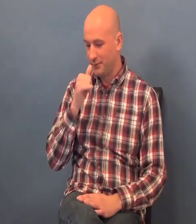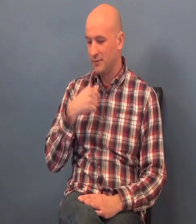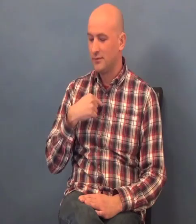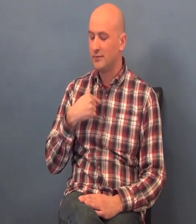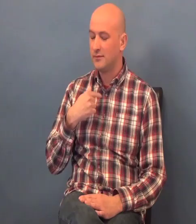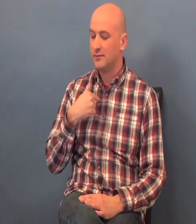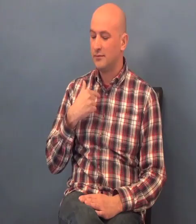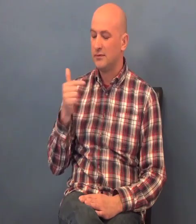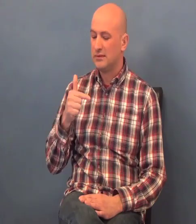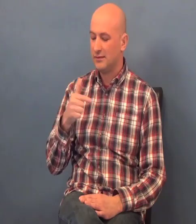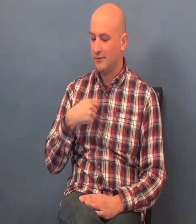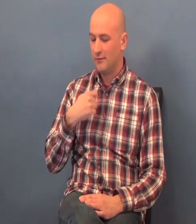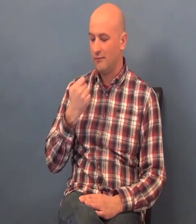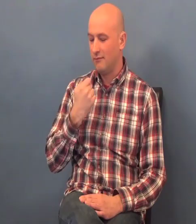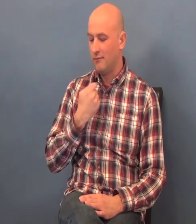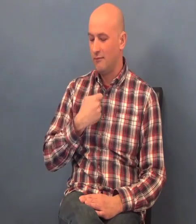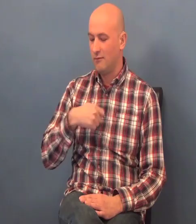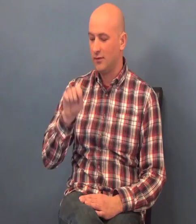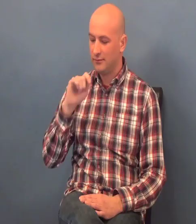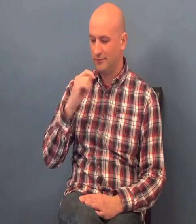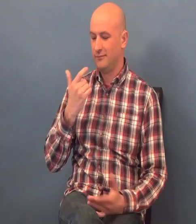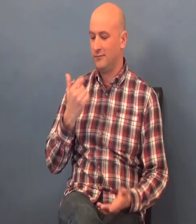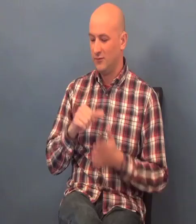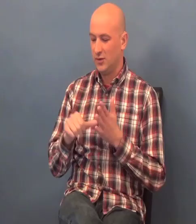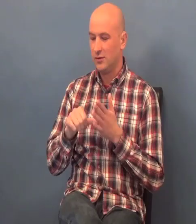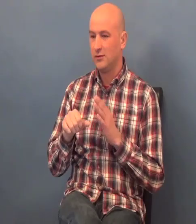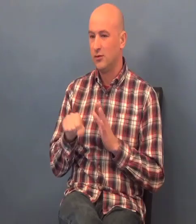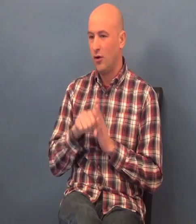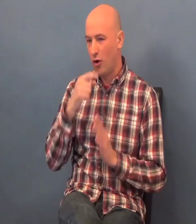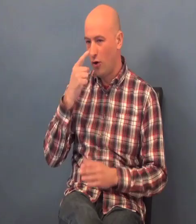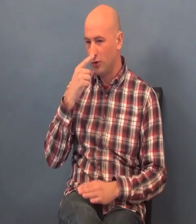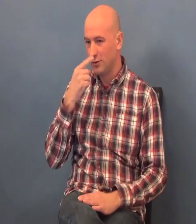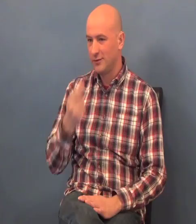Jestem zajęty, wyjeżdżam na wycieczkę do Olsztyna.